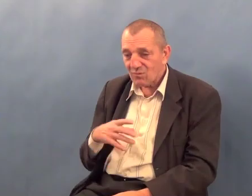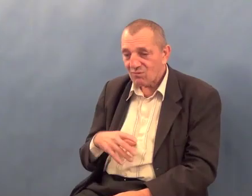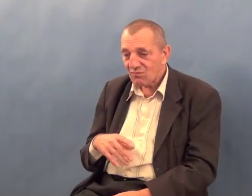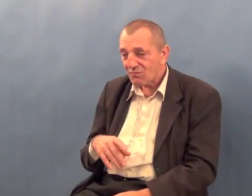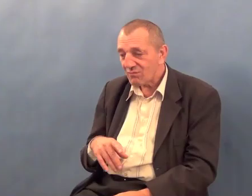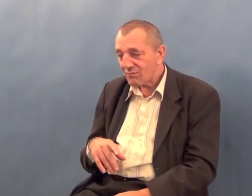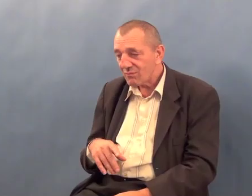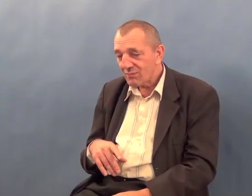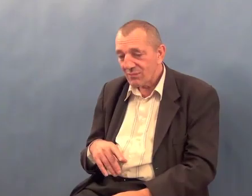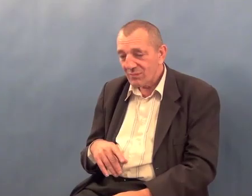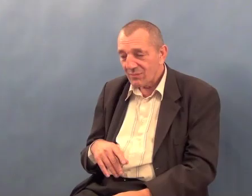Irytuje się.